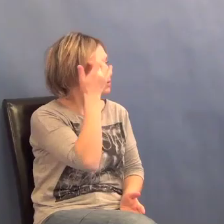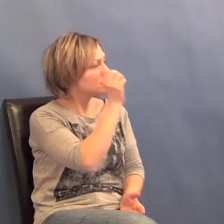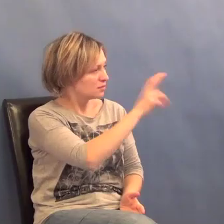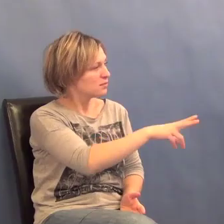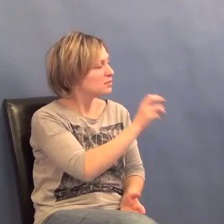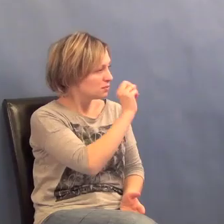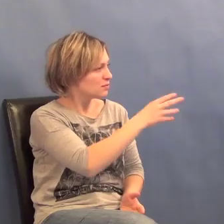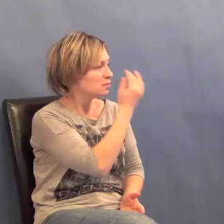Ta, tak.